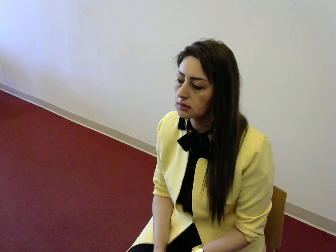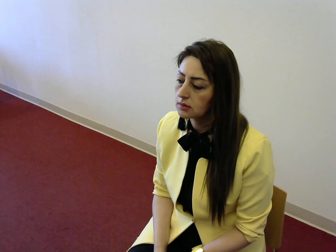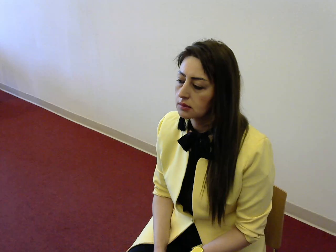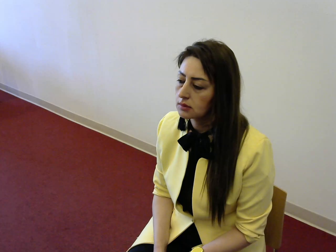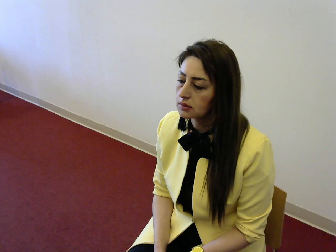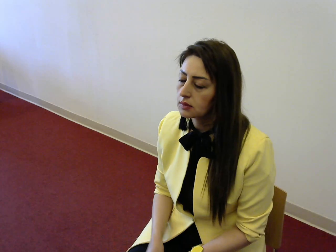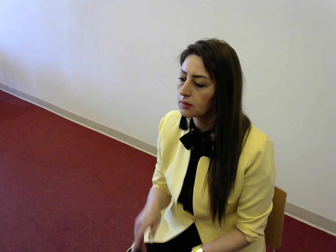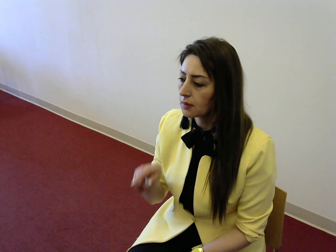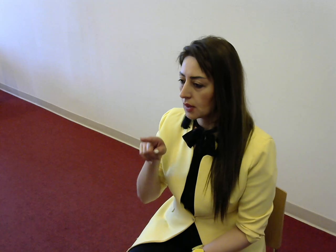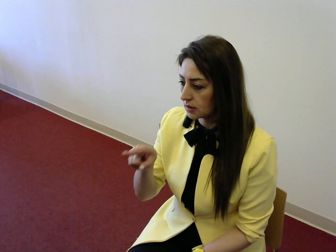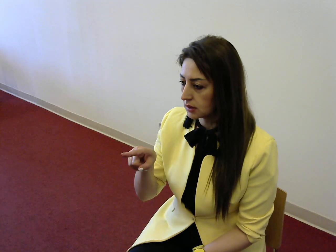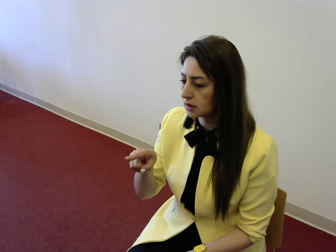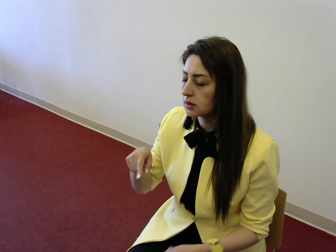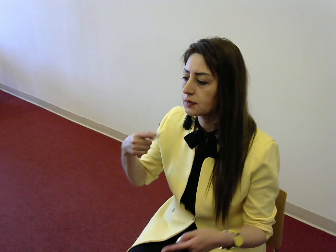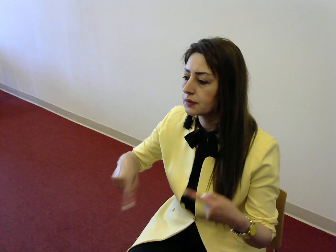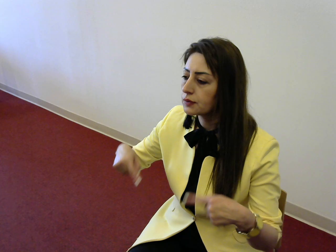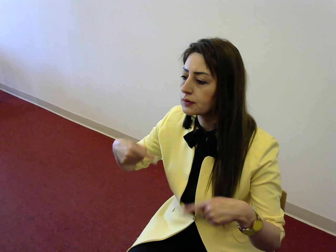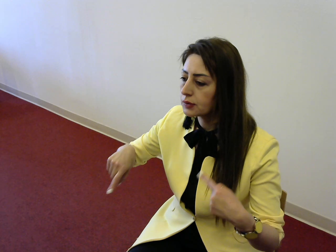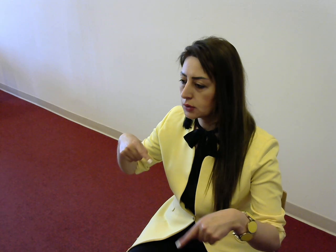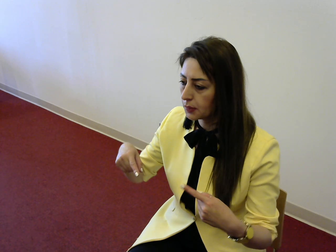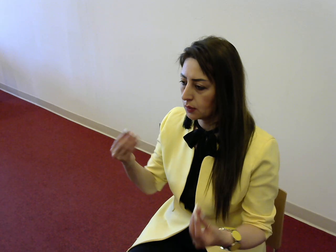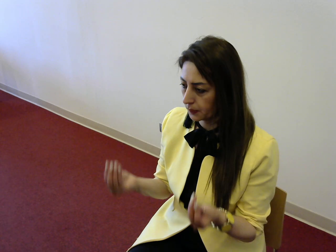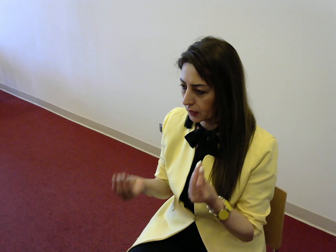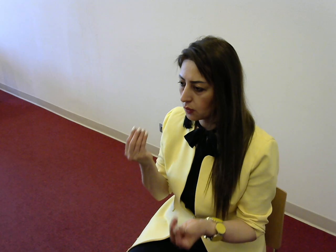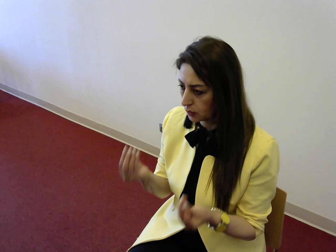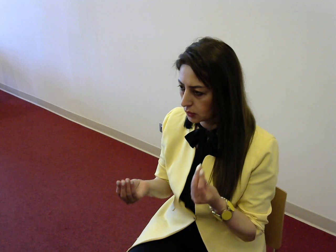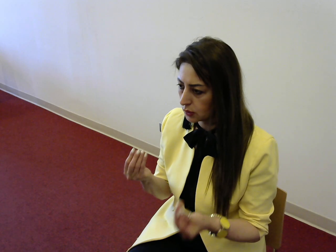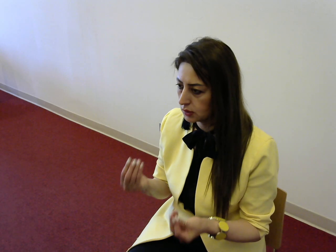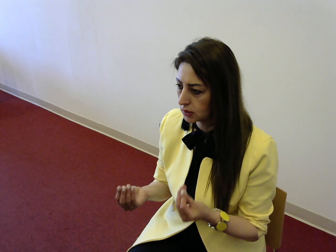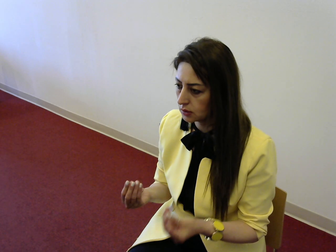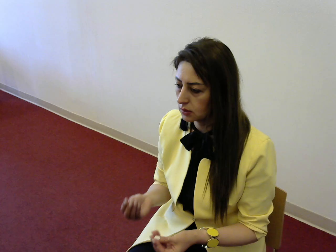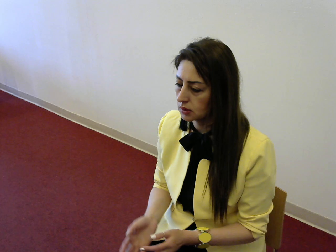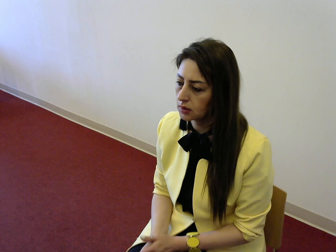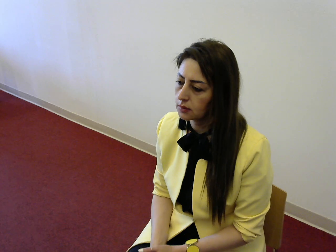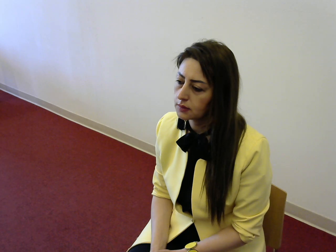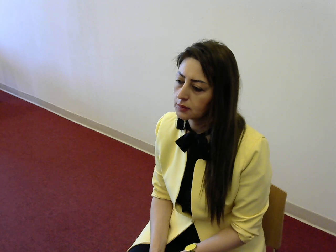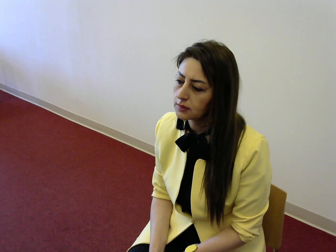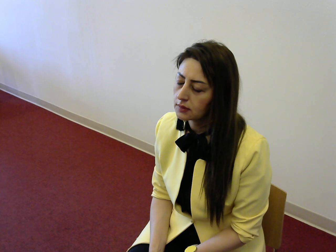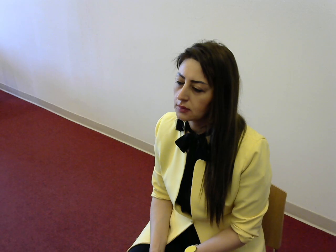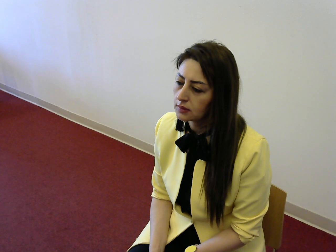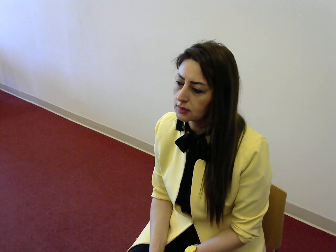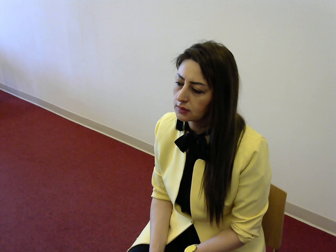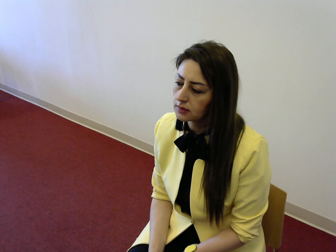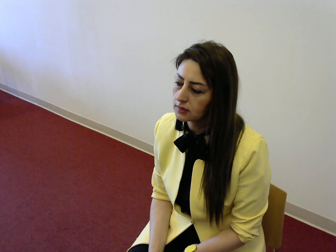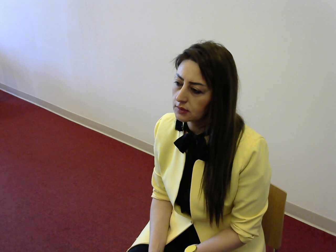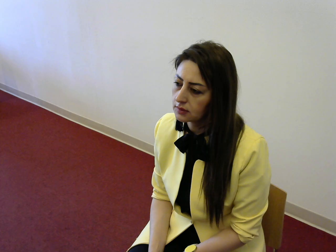Siz futbol oynayırsınız?